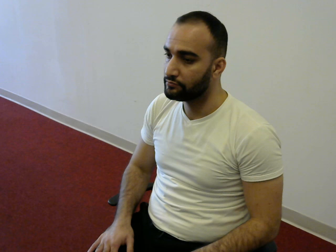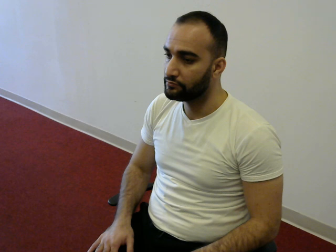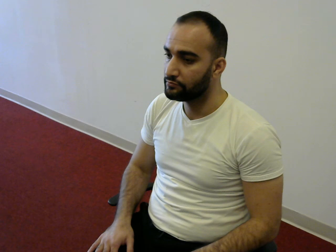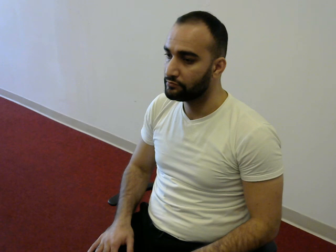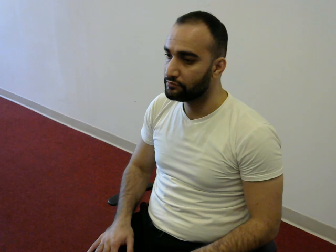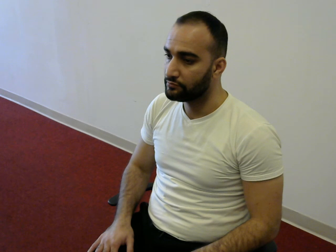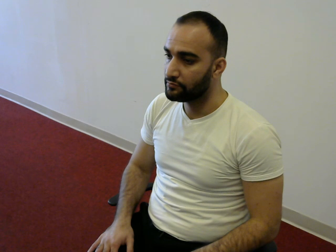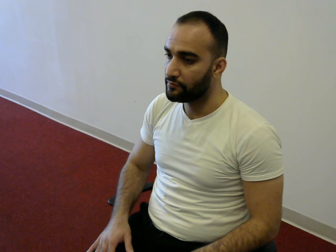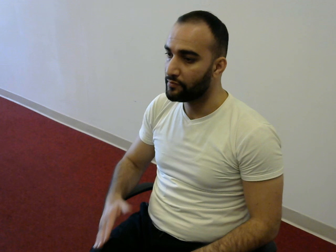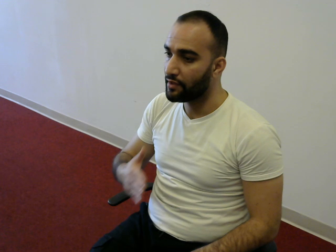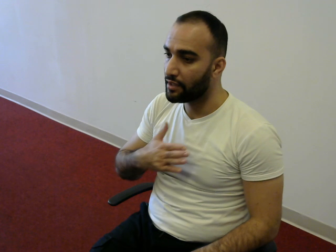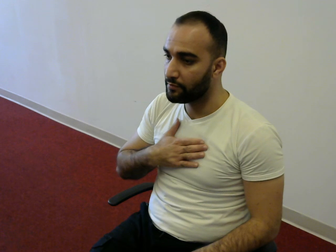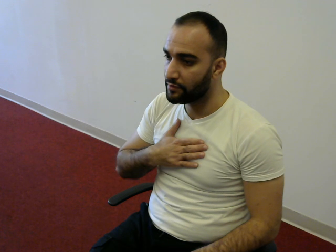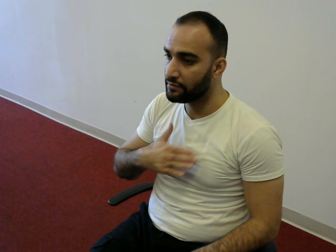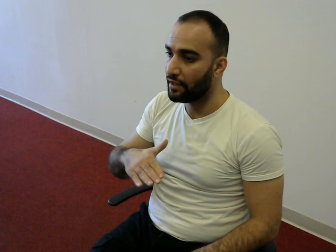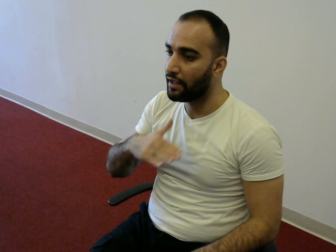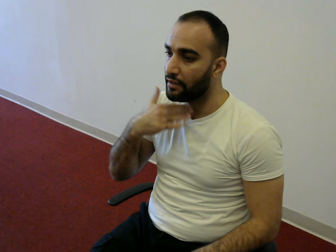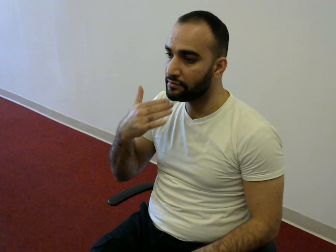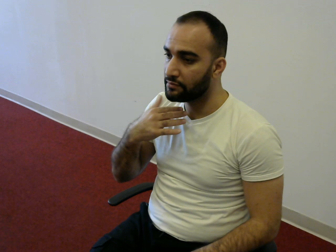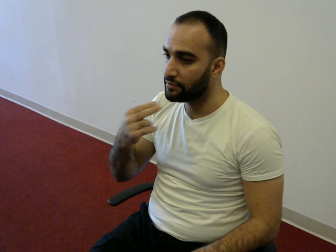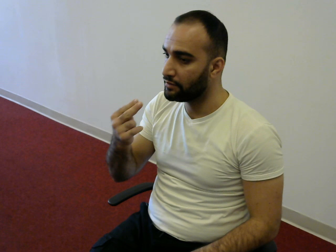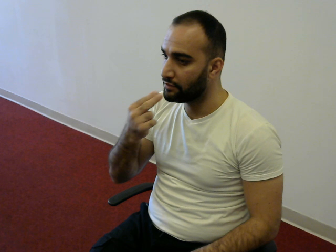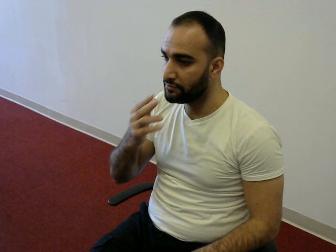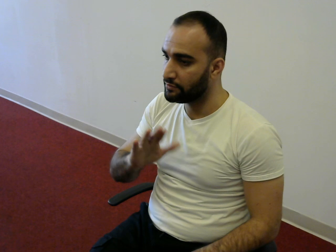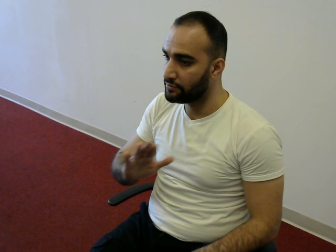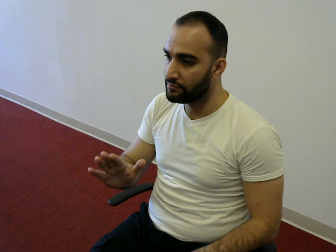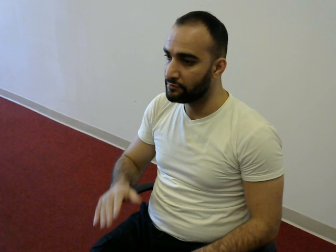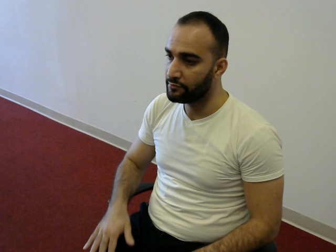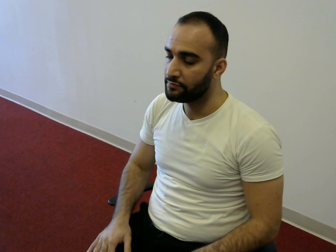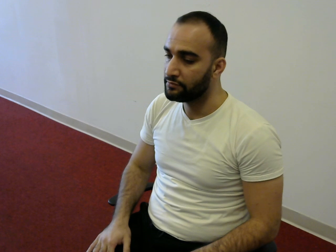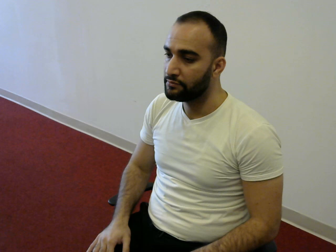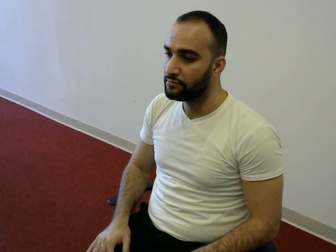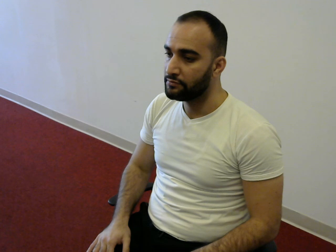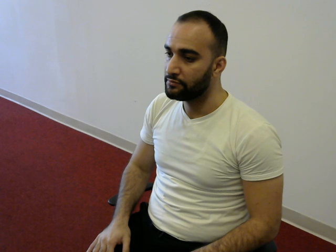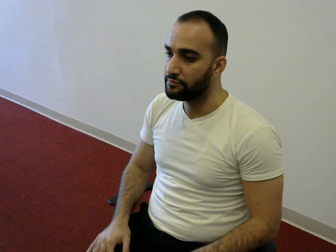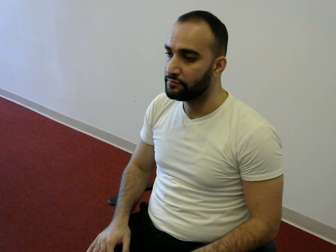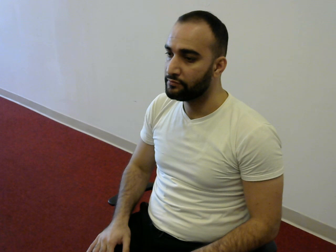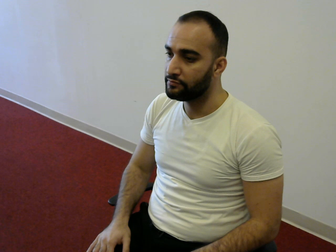Mən ət yemirəm